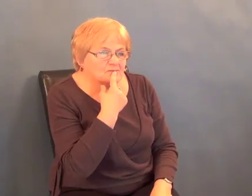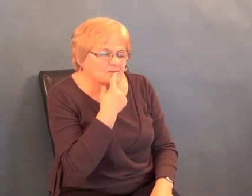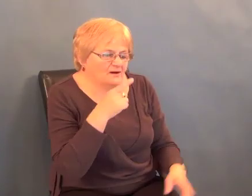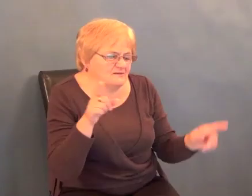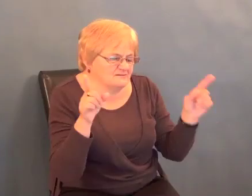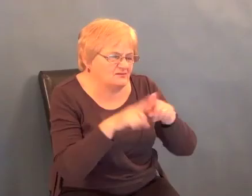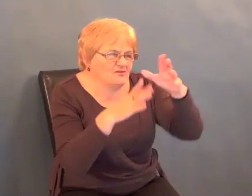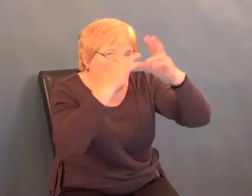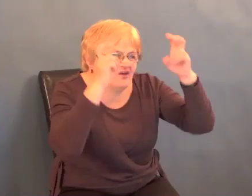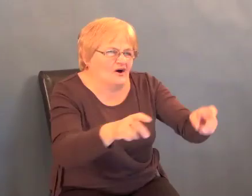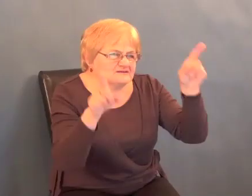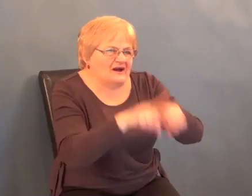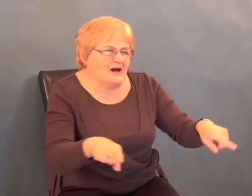Ciągle siedzisz w domu!